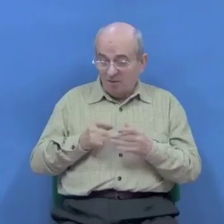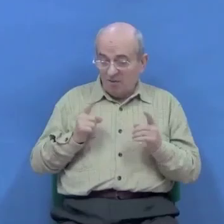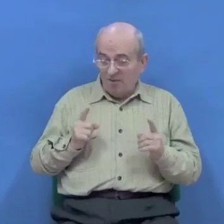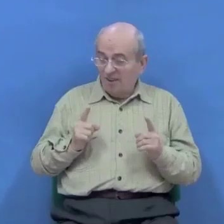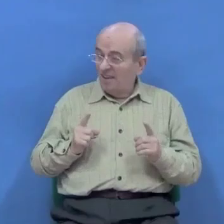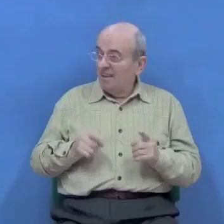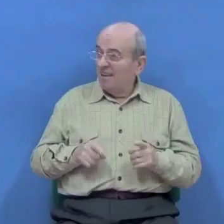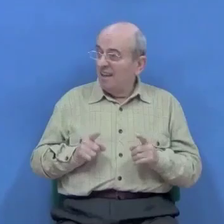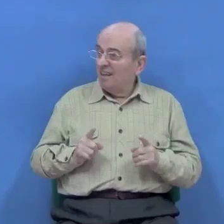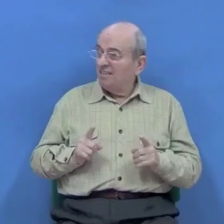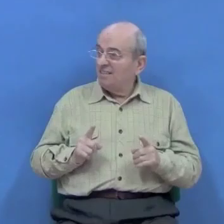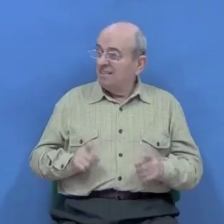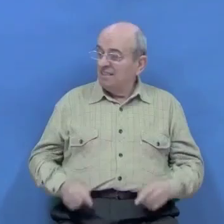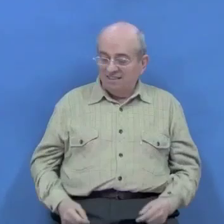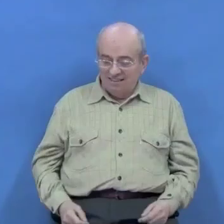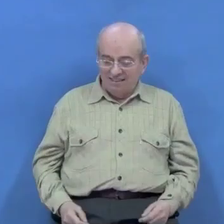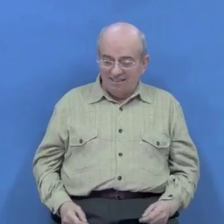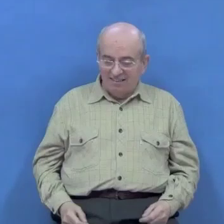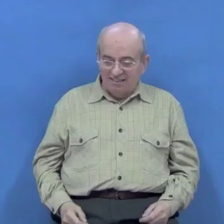Uwaga wypadek.